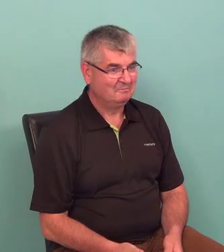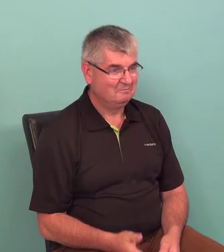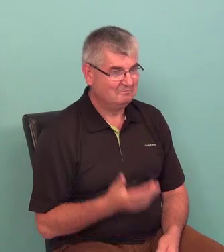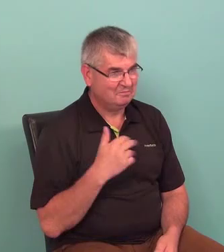Dawno.